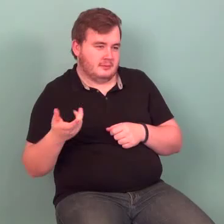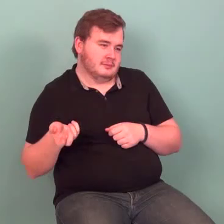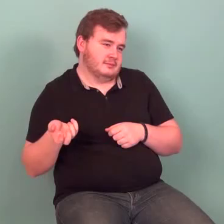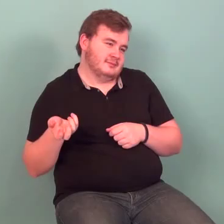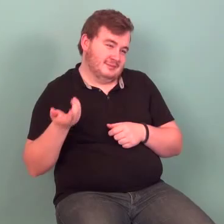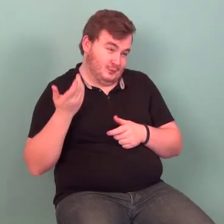Czy jest doświadczony?